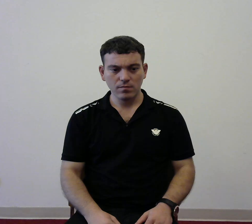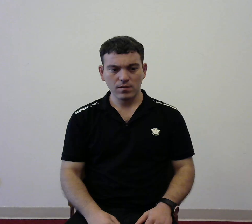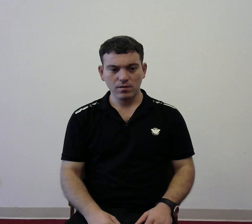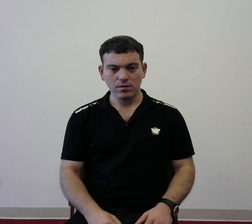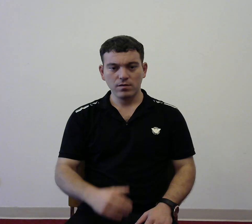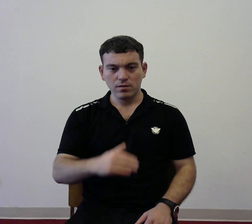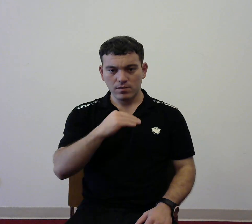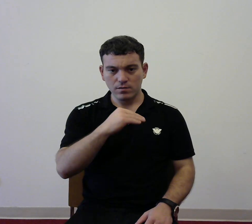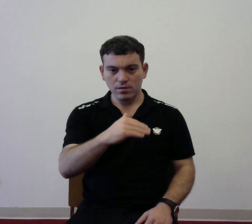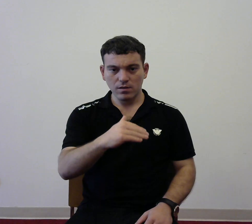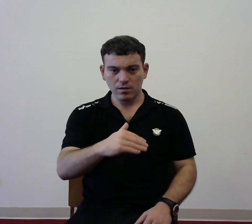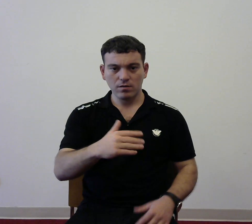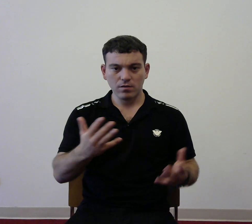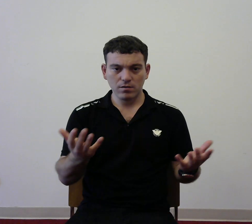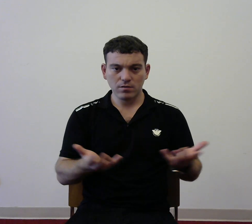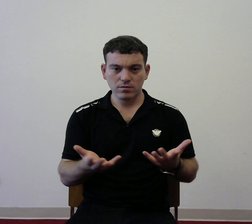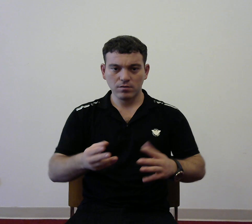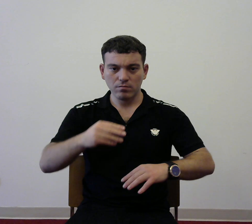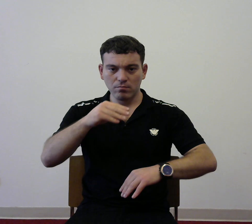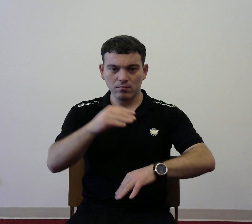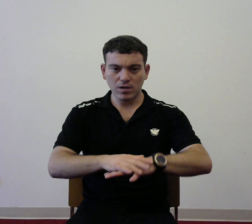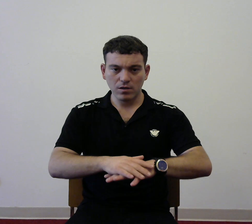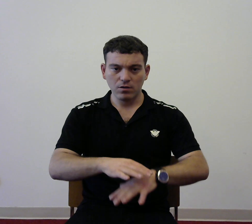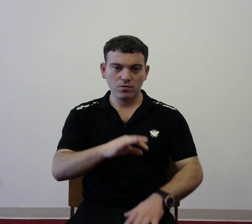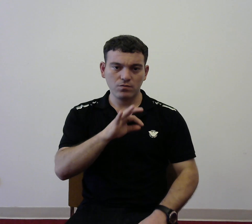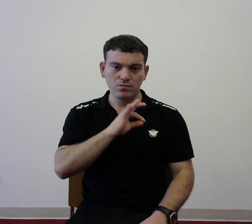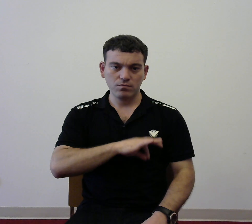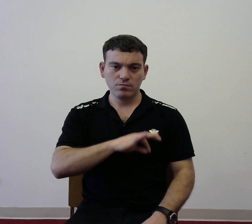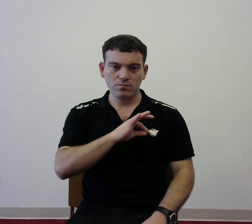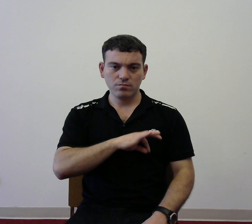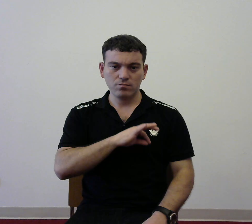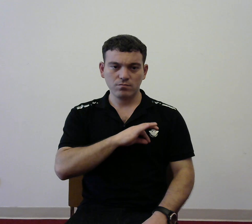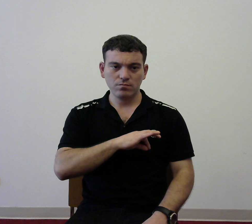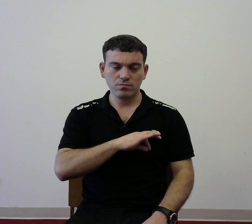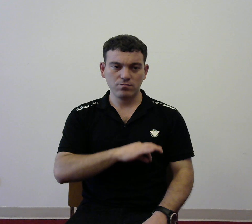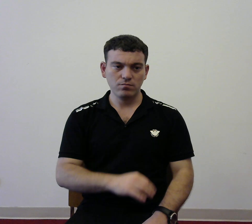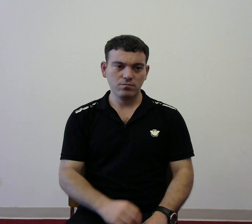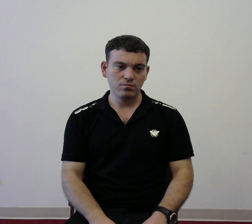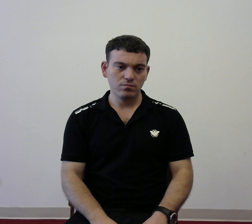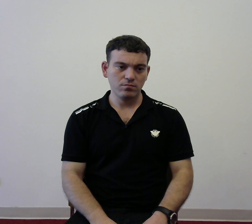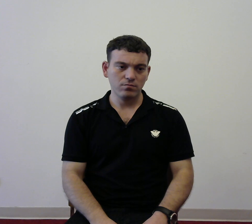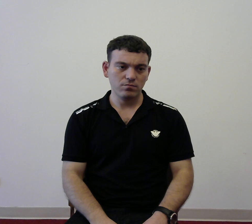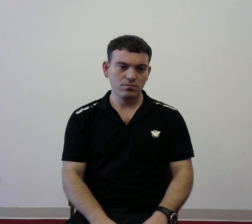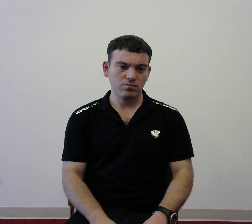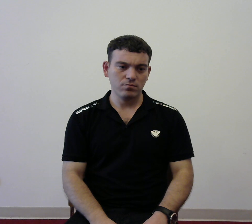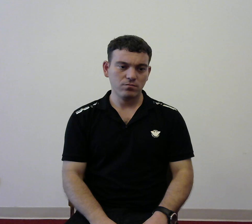Siz hansı bankın müştərisisiniz?